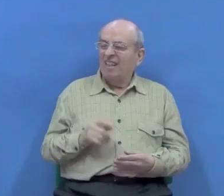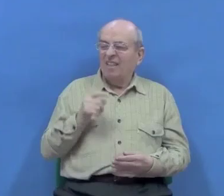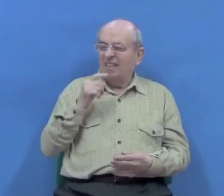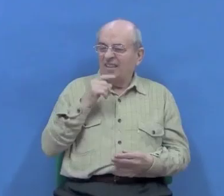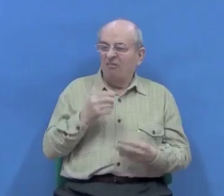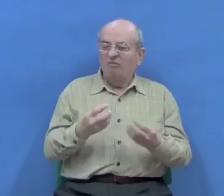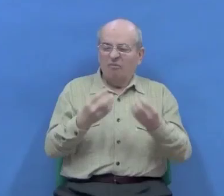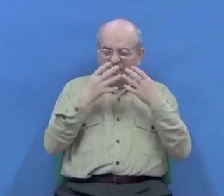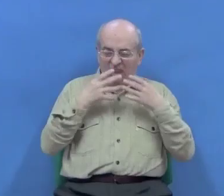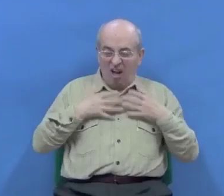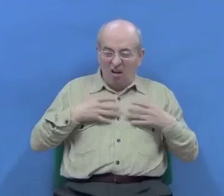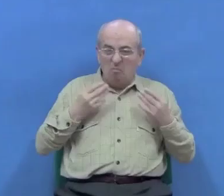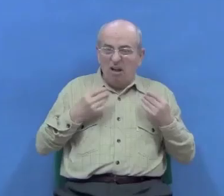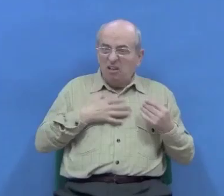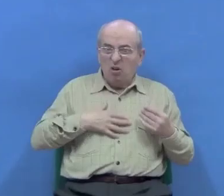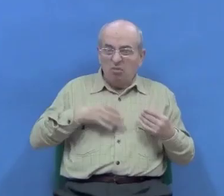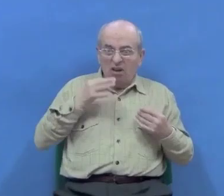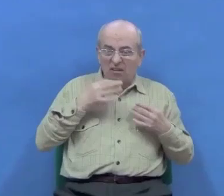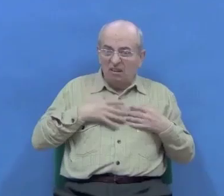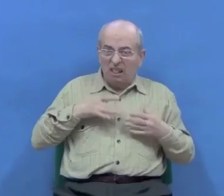Był cały mokry.